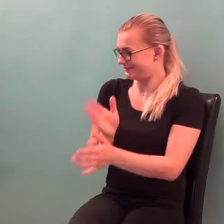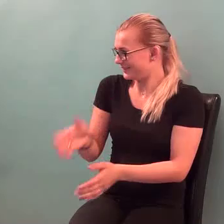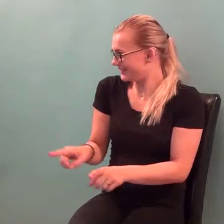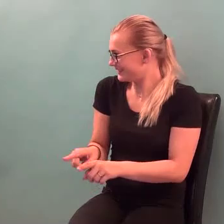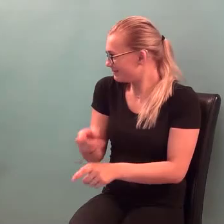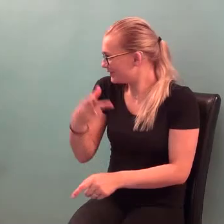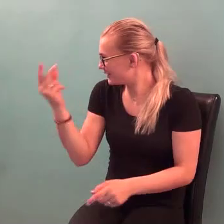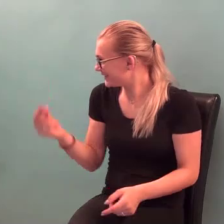Tak samo będę przez trzy dni.